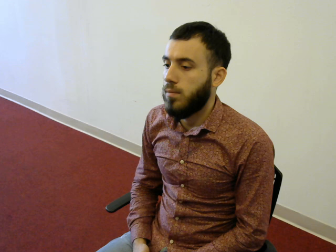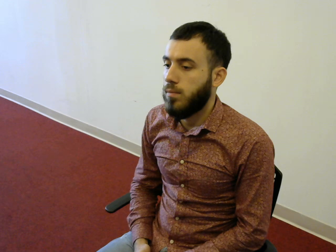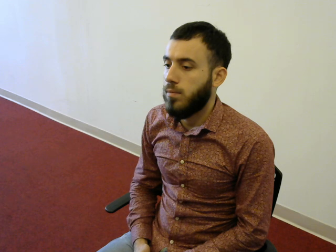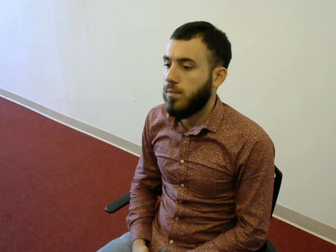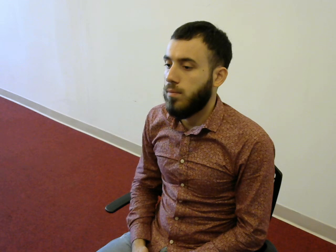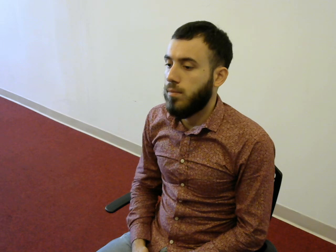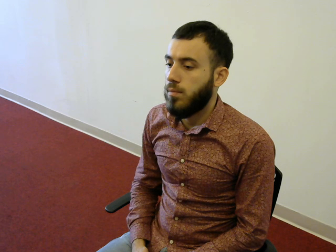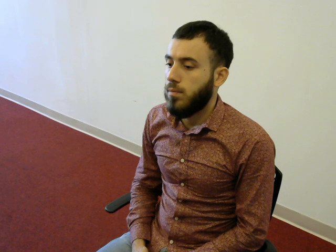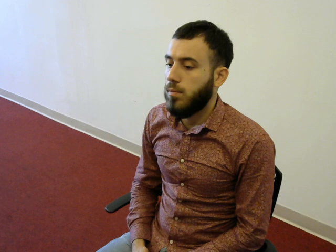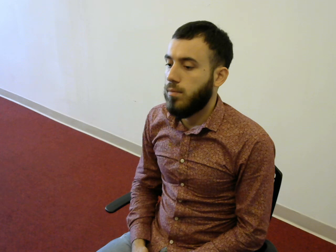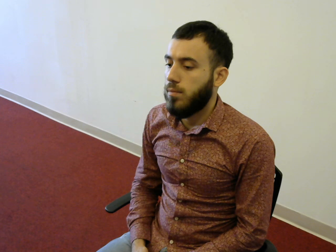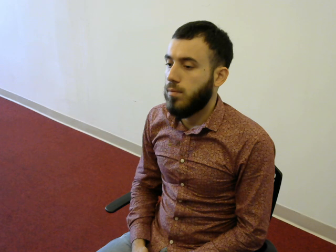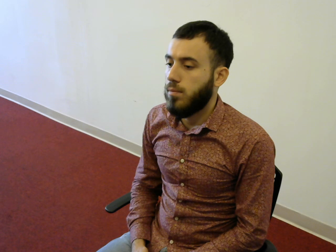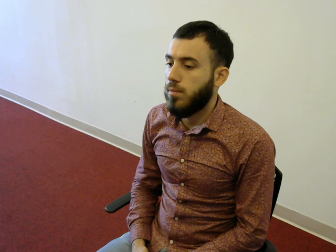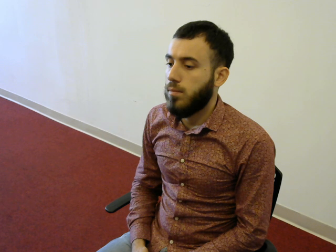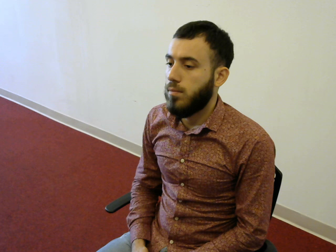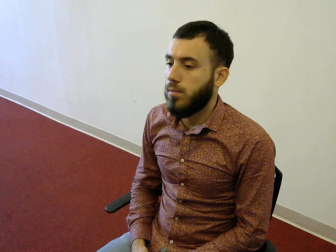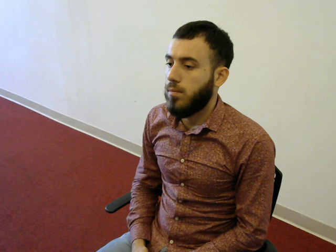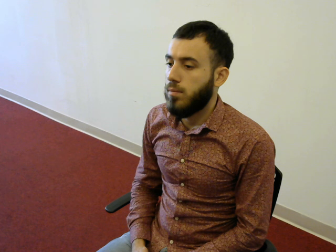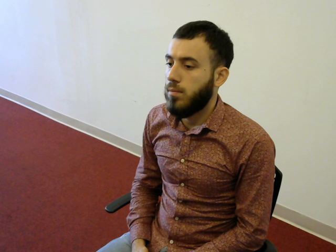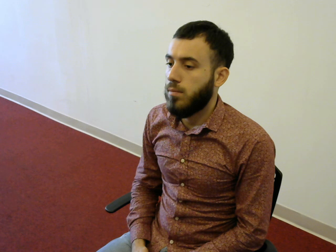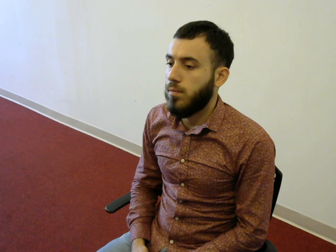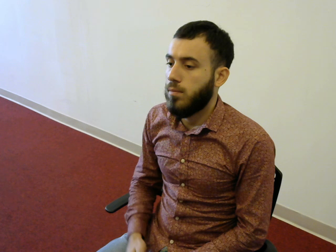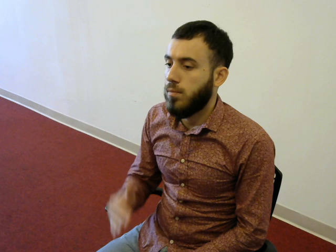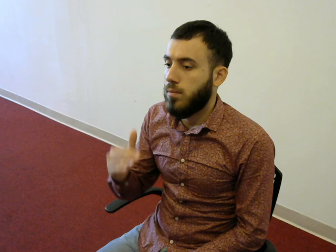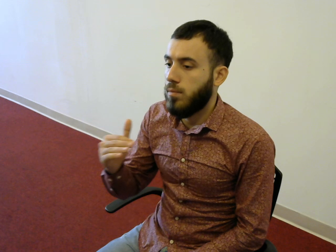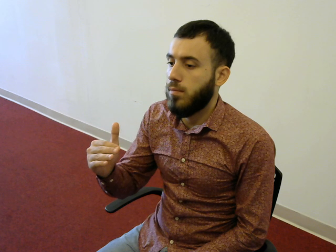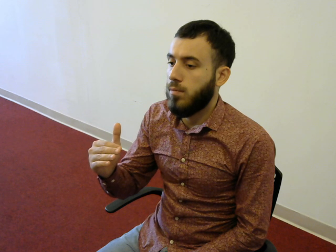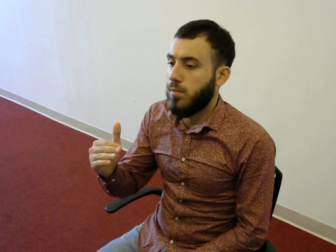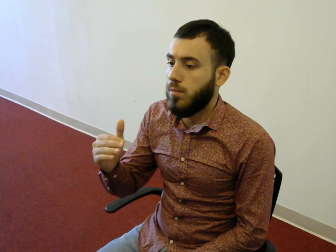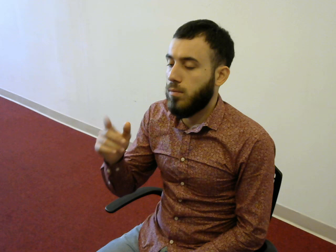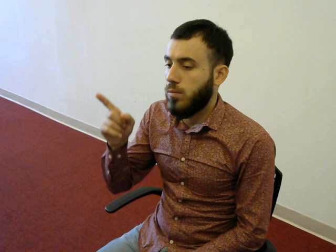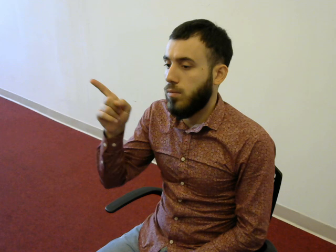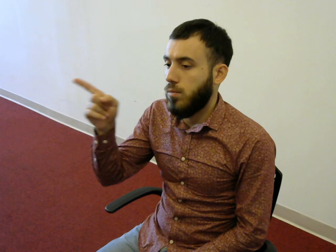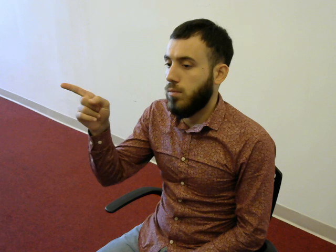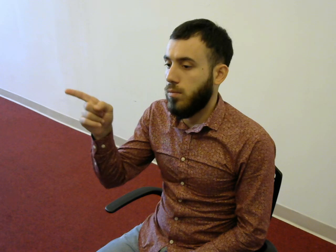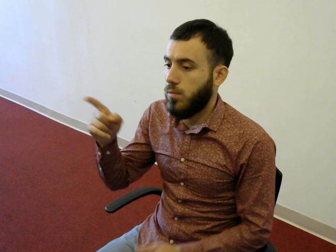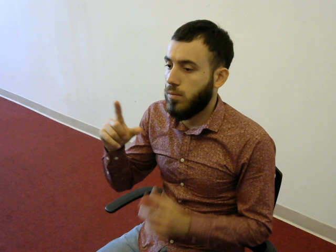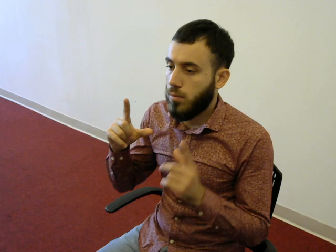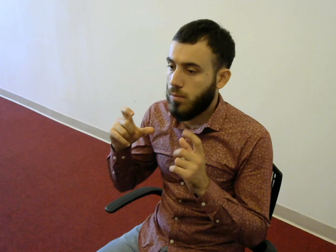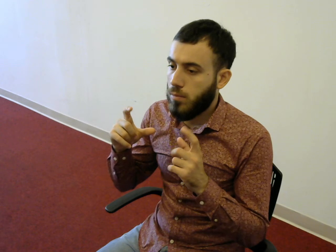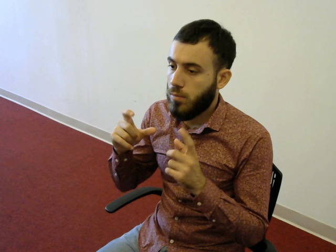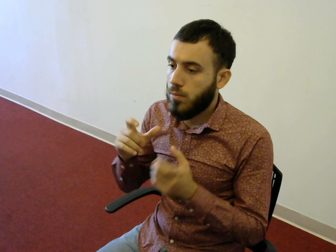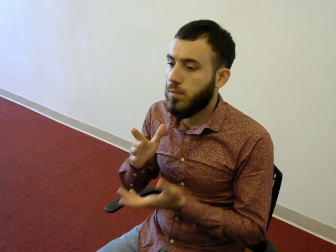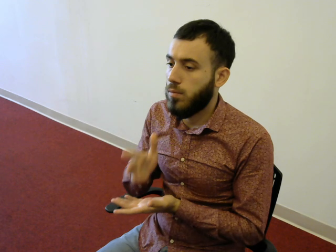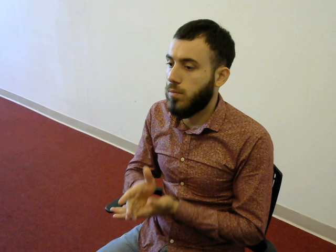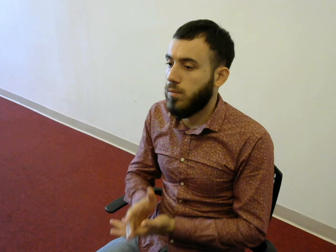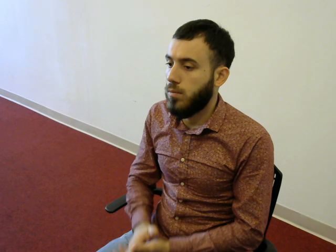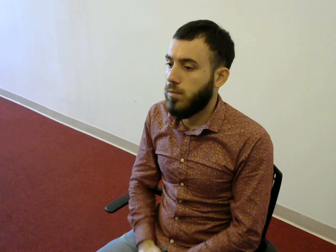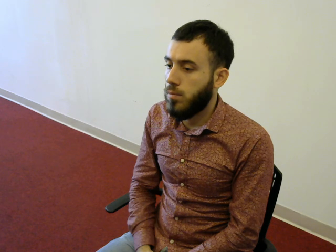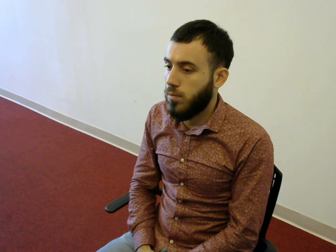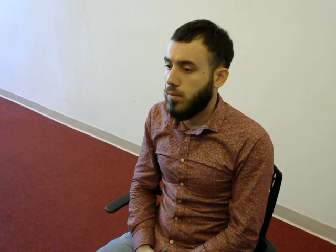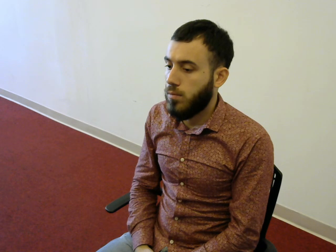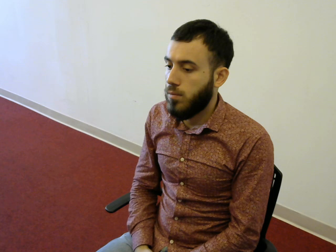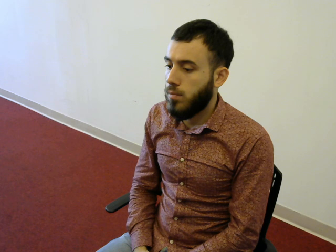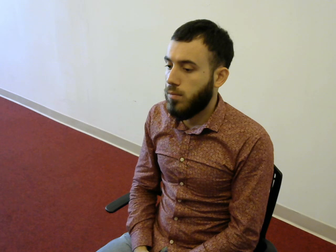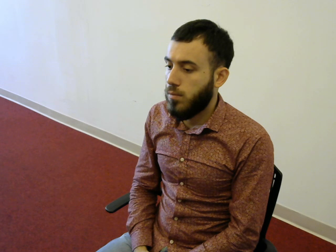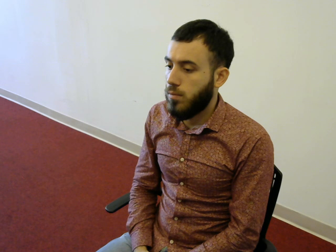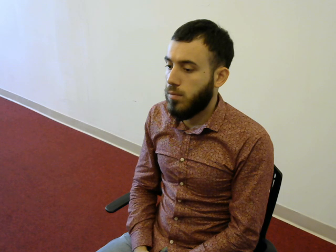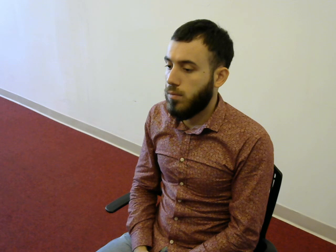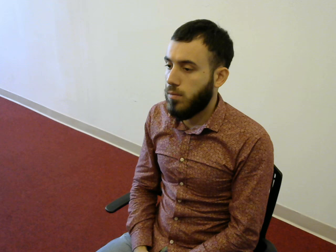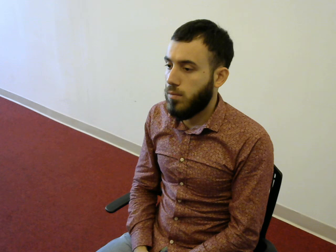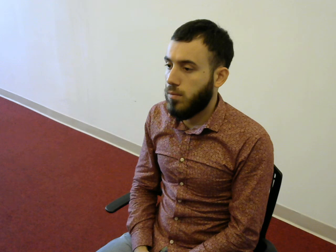Sizdə onun şəkli var?